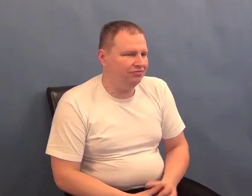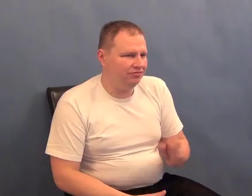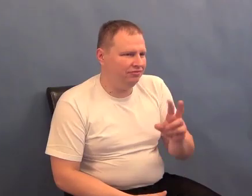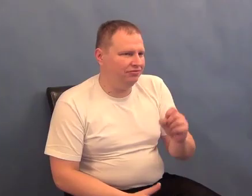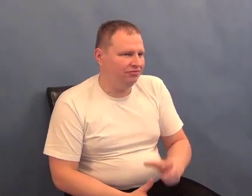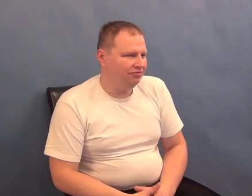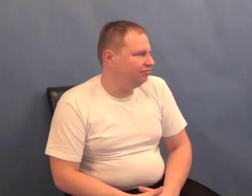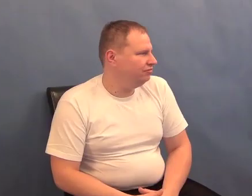Tak.